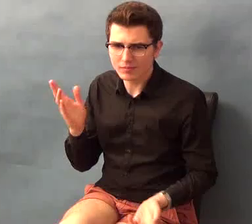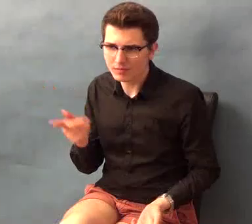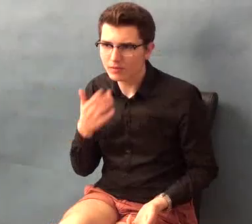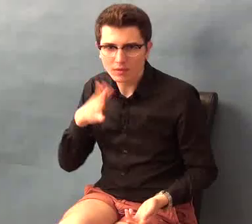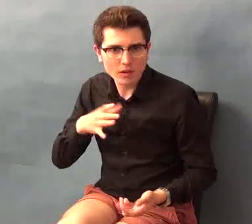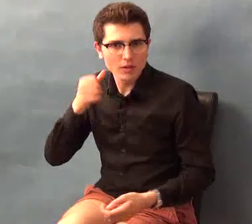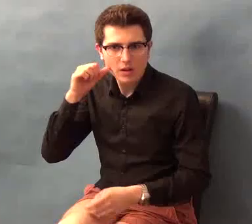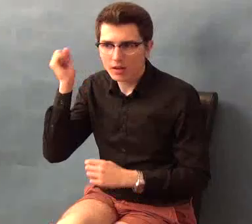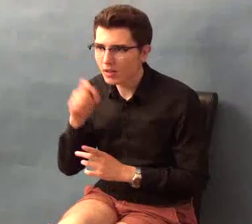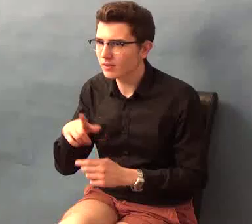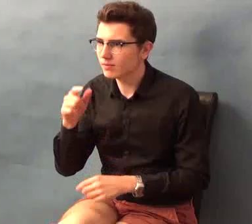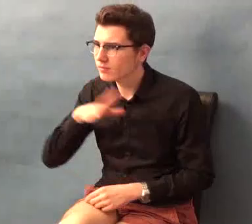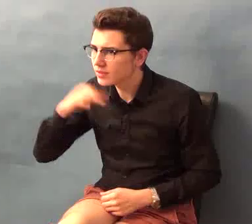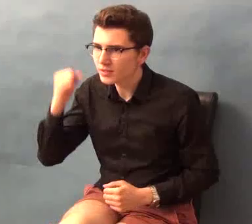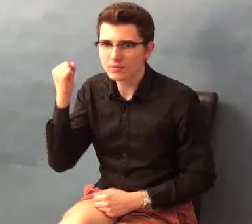Ludzie zaczęli mu opowiadać, że wczoraj, jak spał, to walili w jego drzwi.